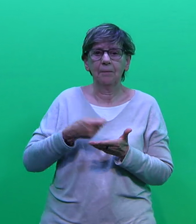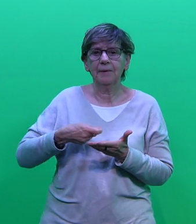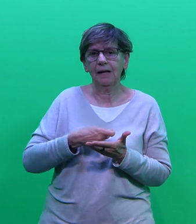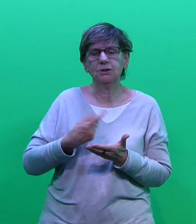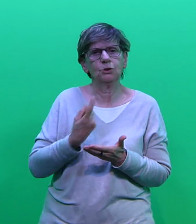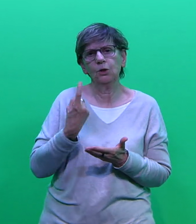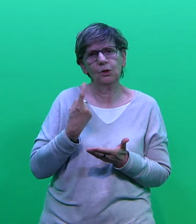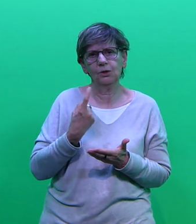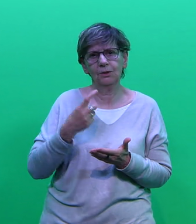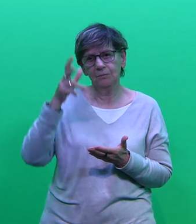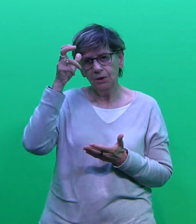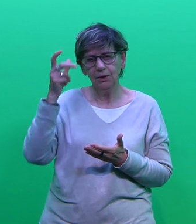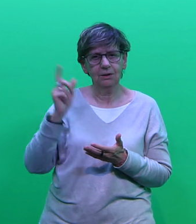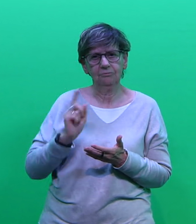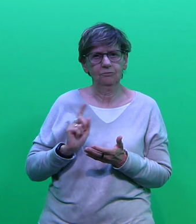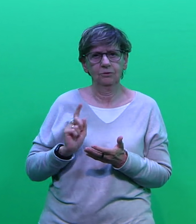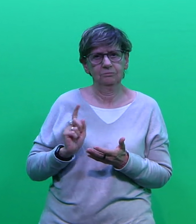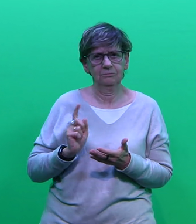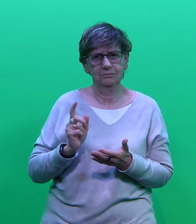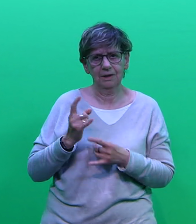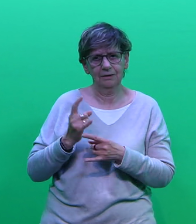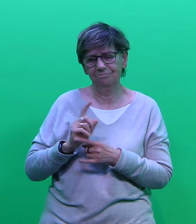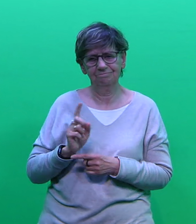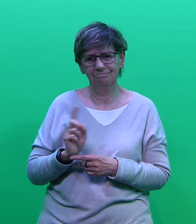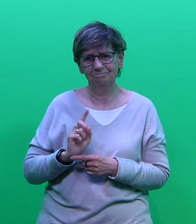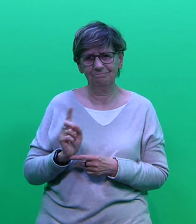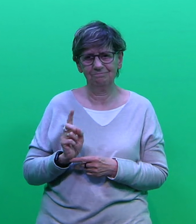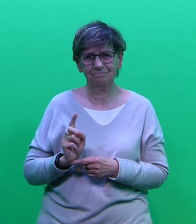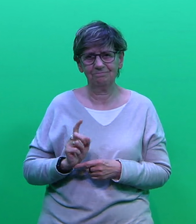Només menja farinetes. Pollastre i carn, no.